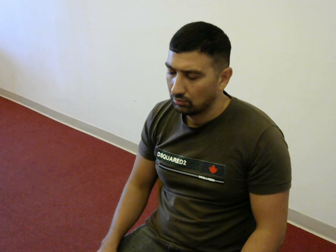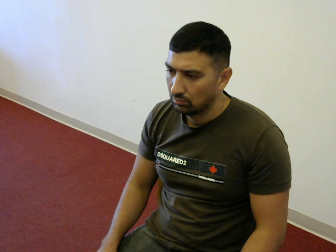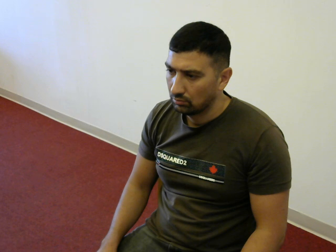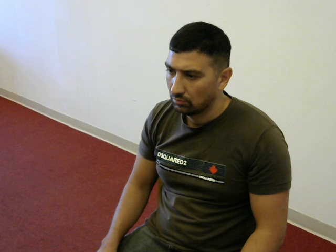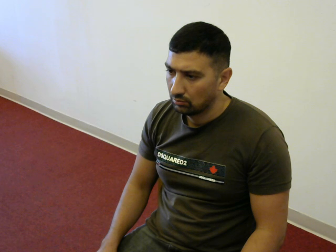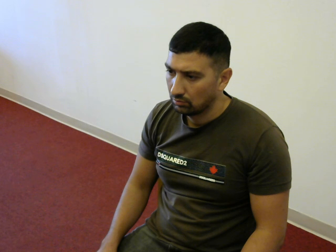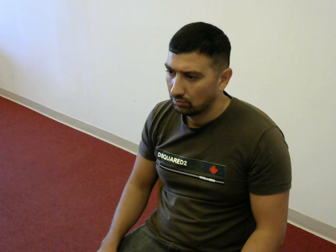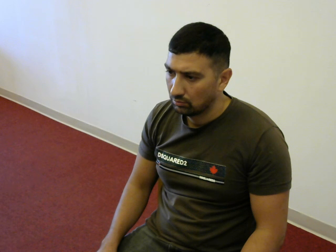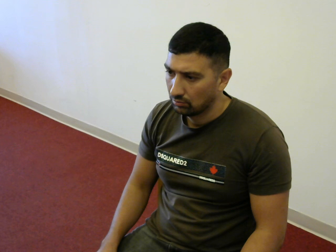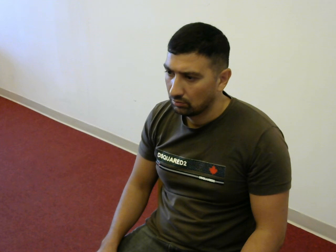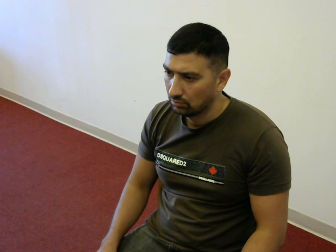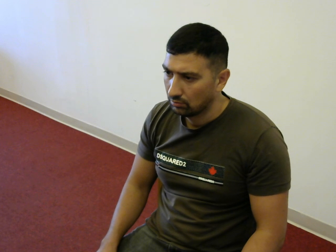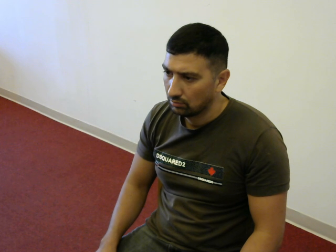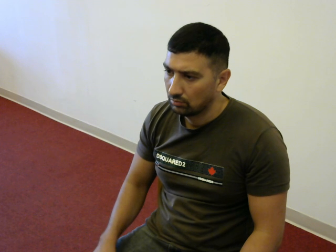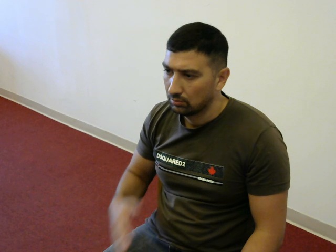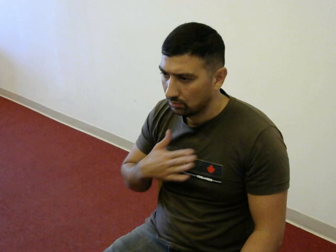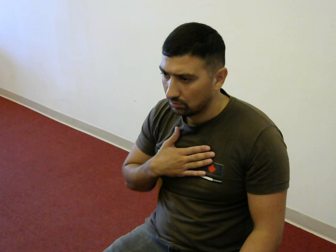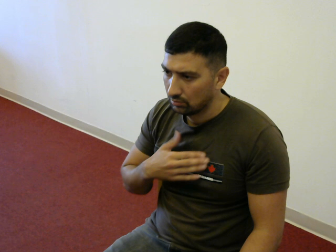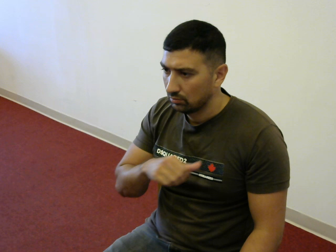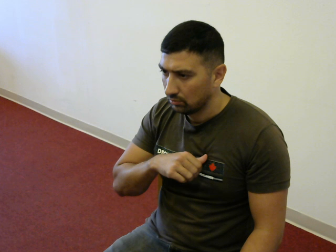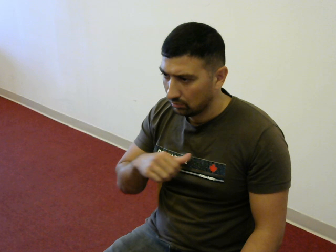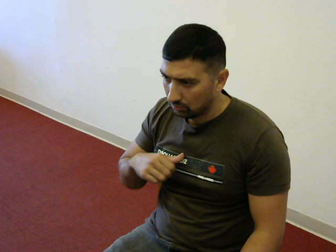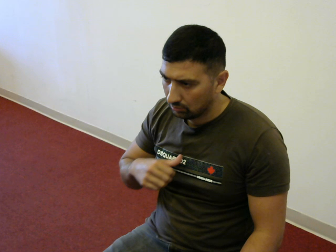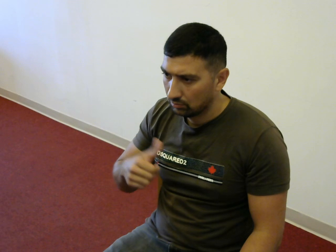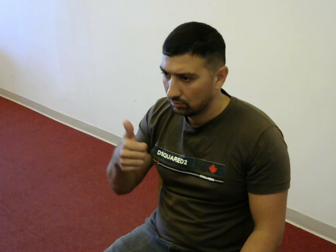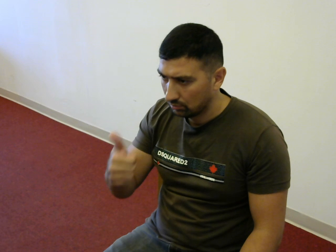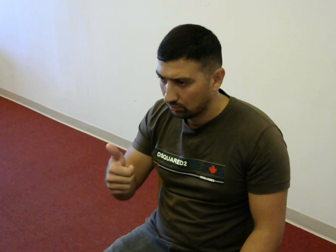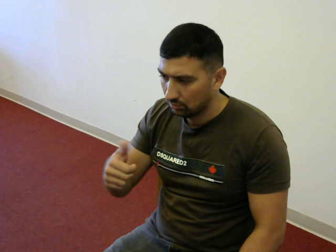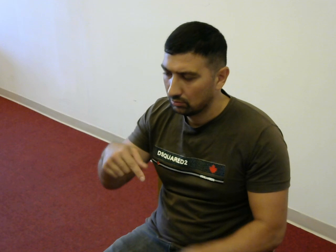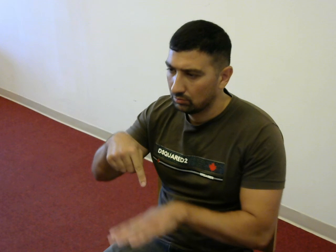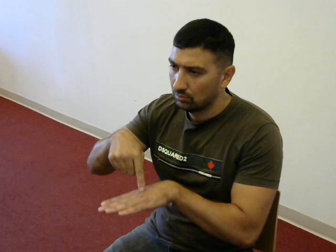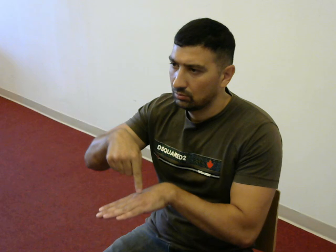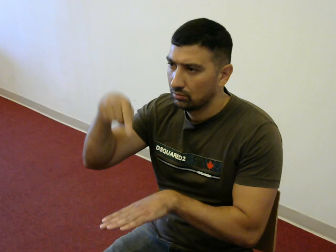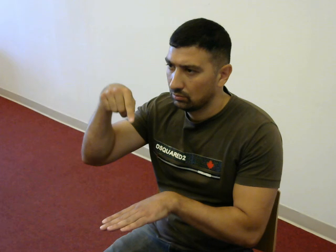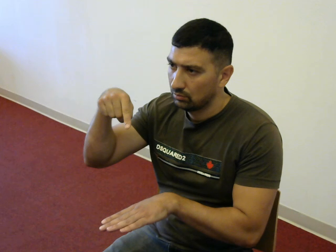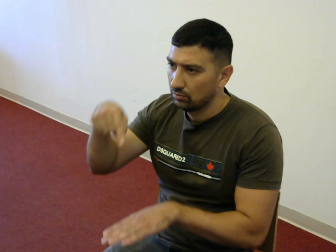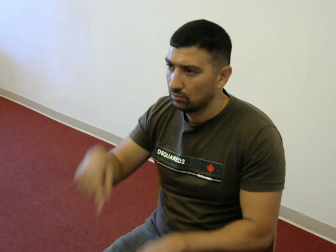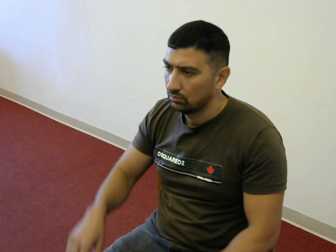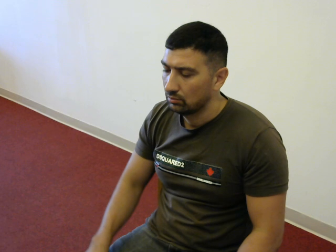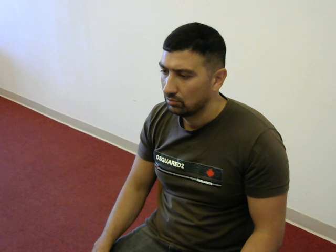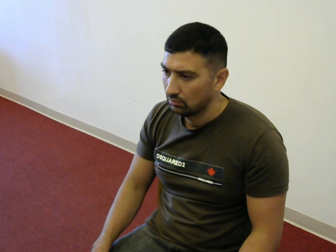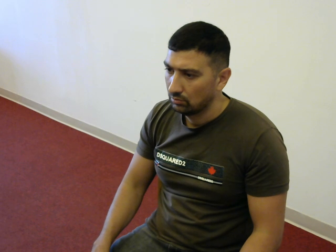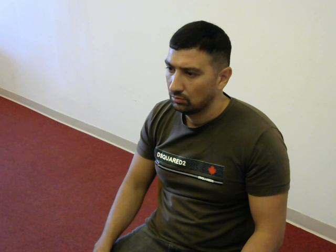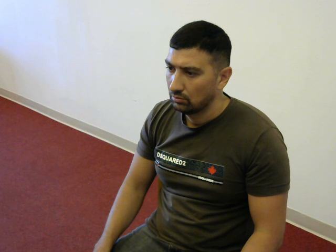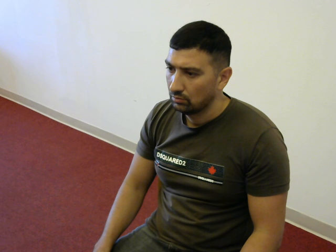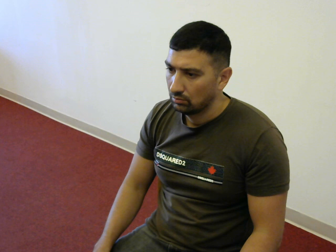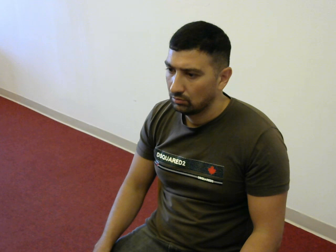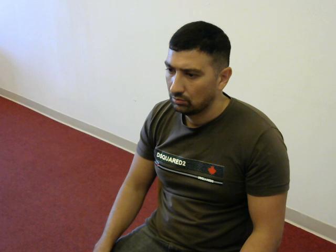Mən özümü yaxşı hiss edirəm